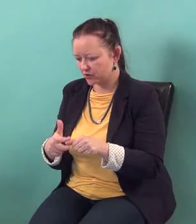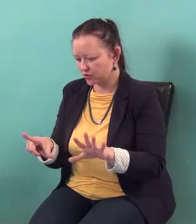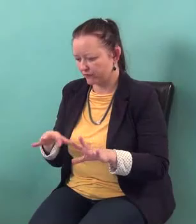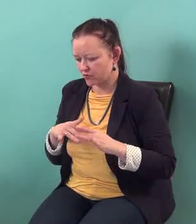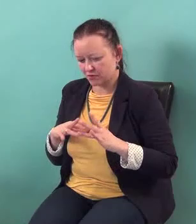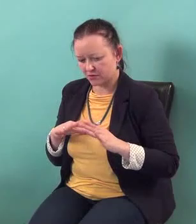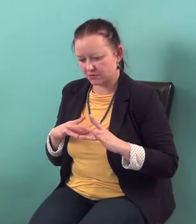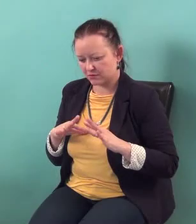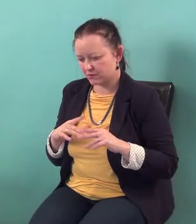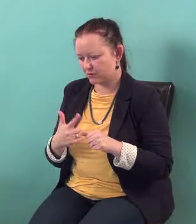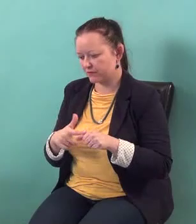Dwudziestego siódmego wolne.